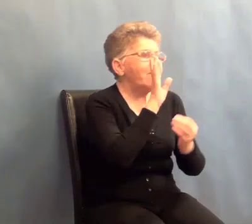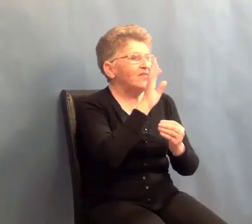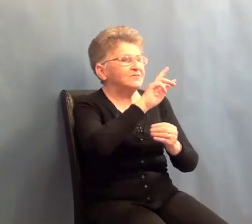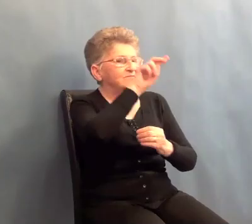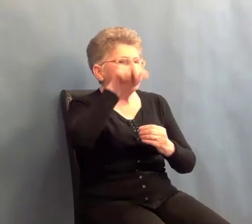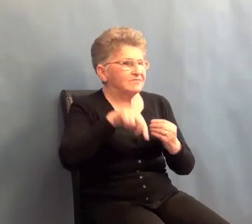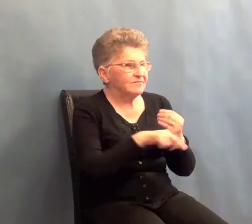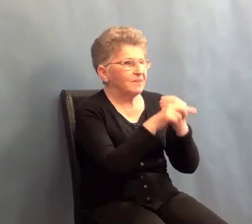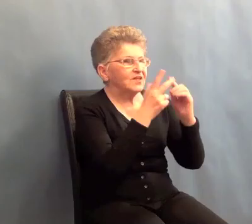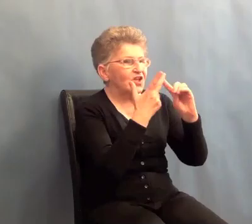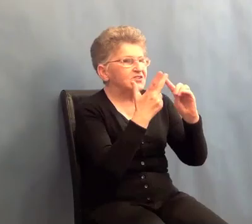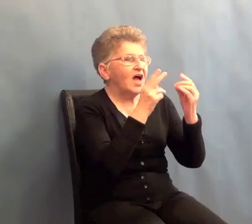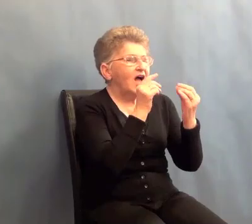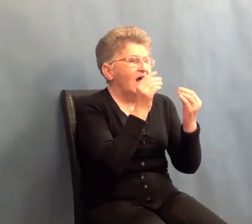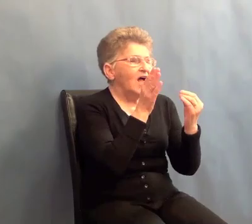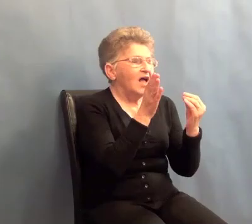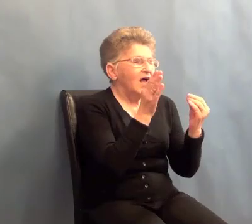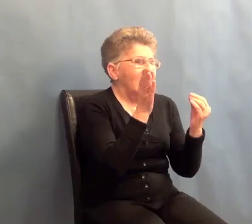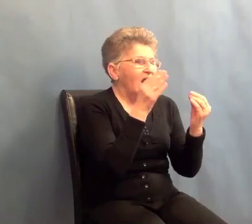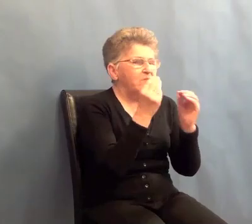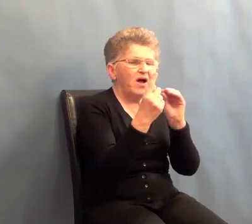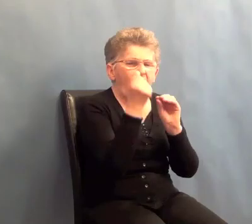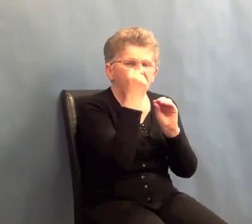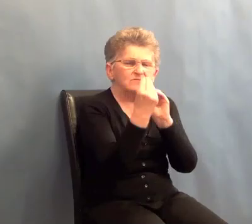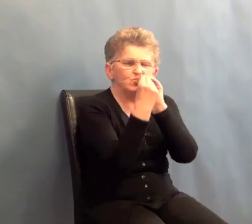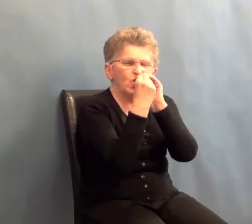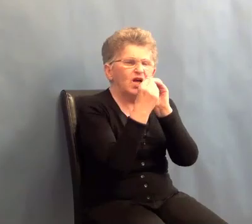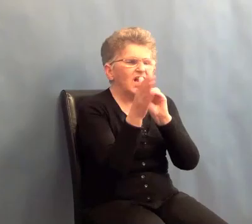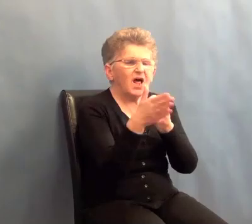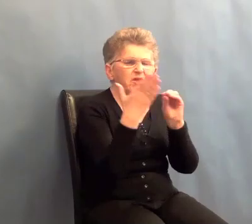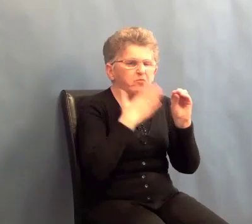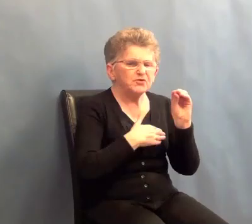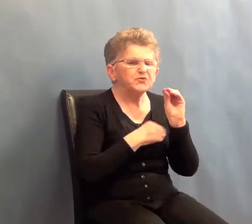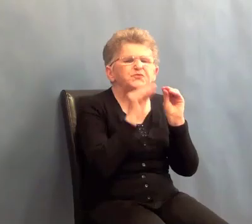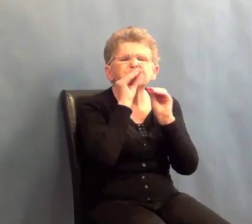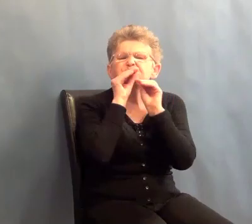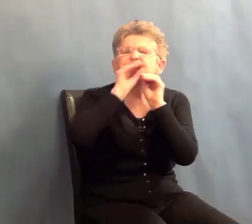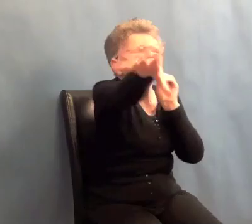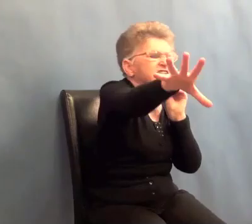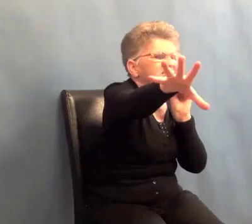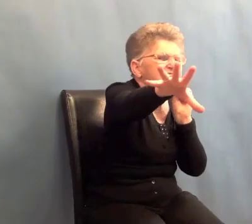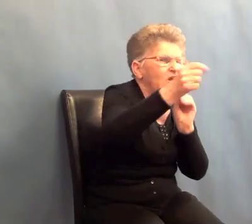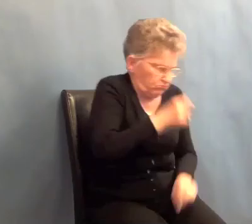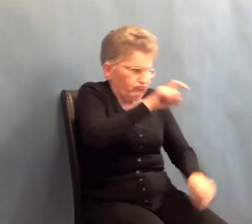A potem pod spodem na trzecim rysunku ryba nabrała wody i opluła kota.